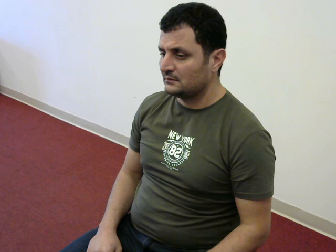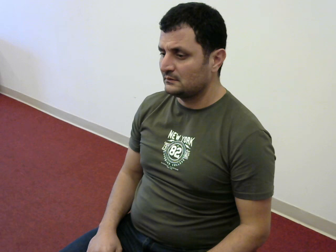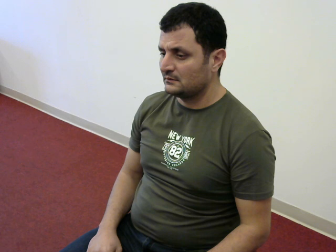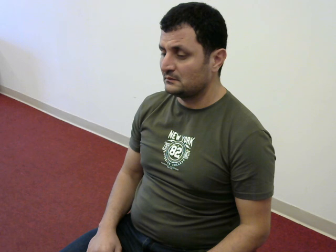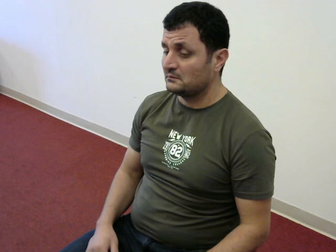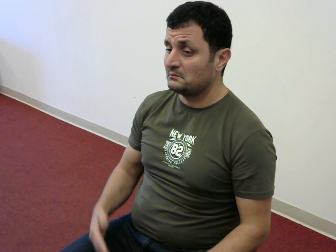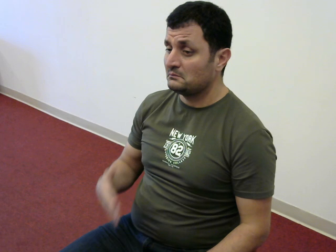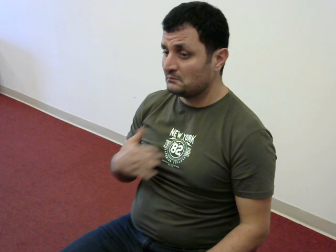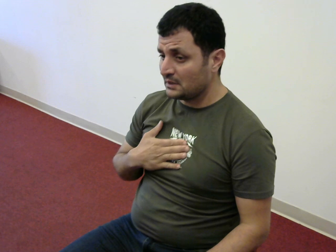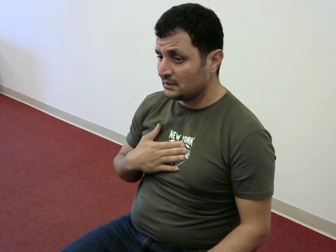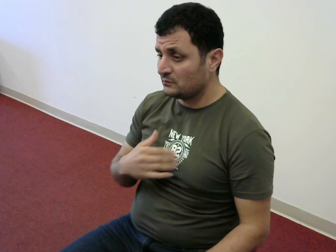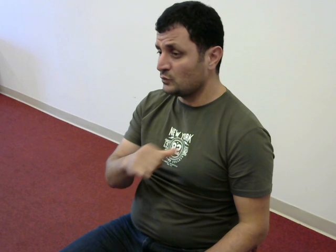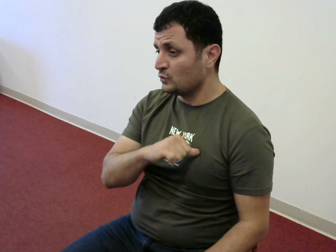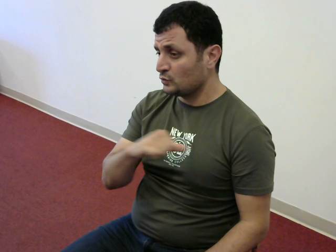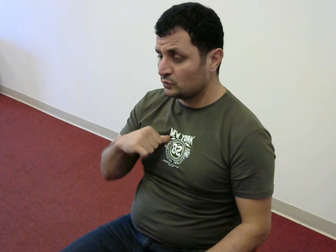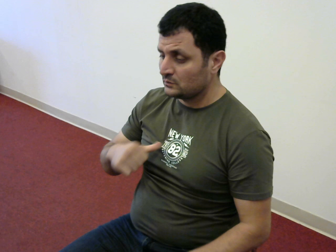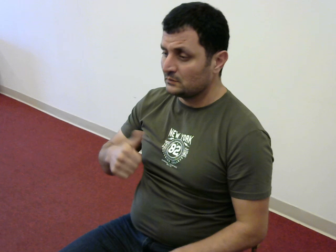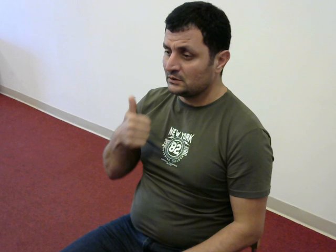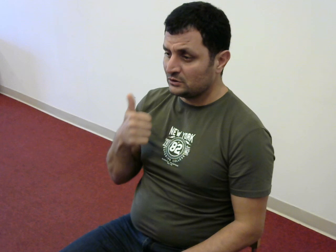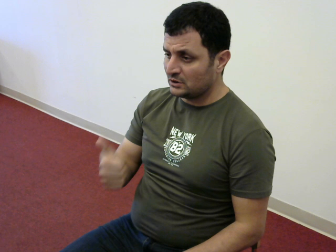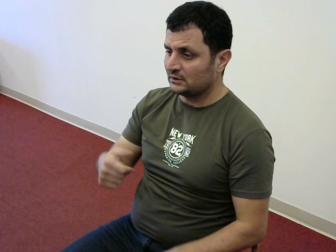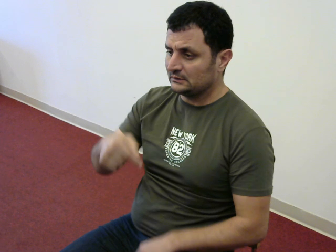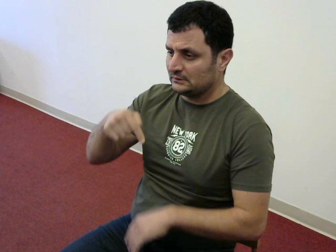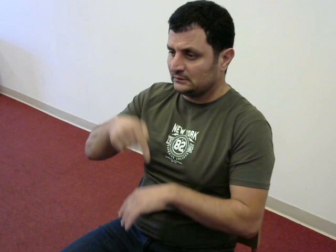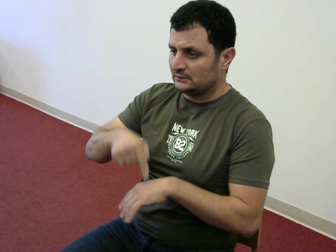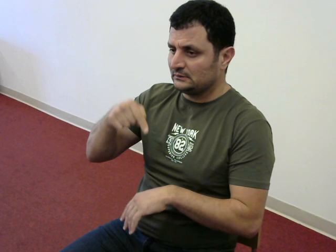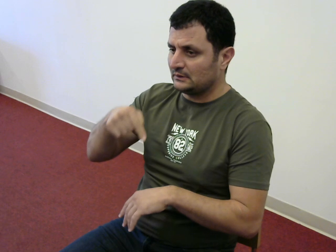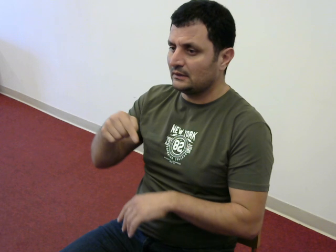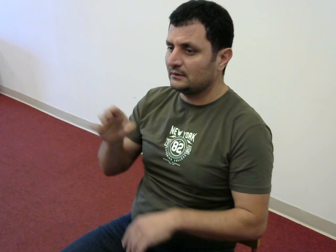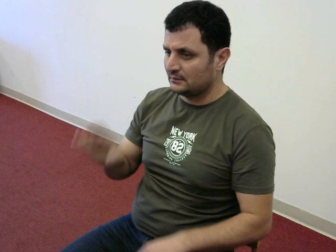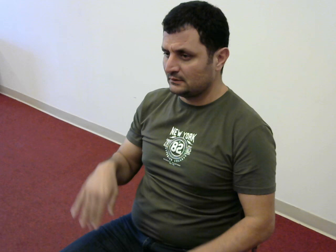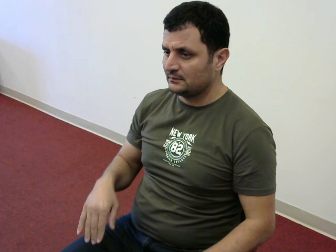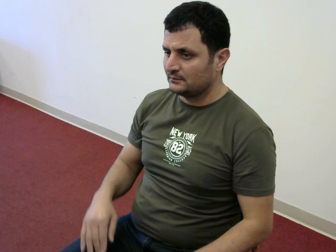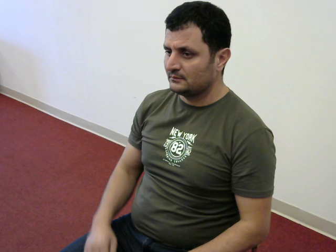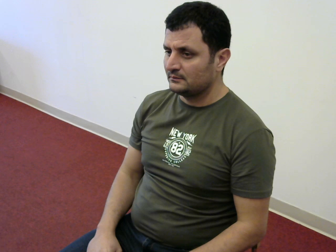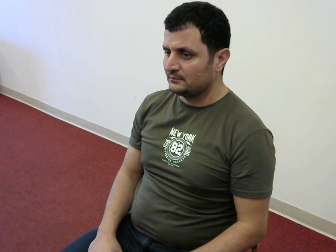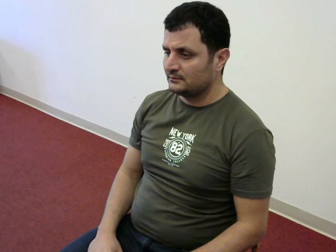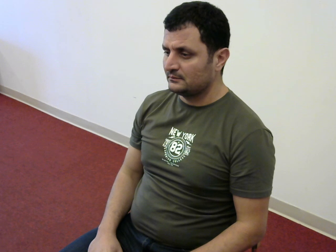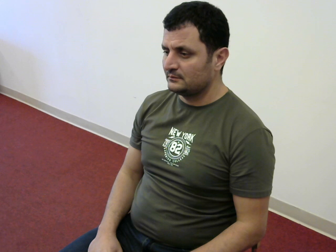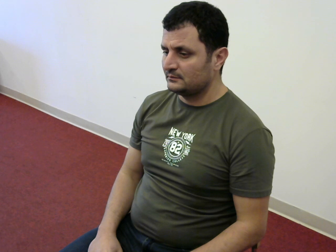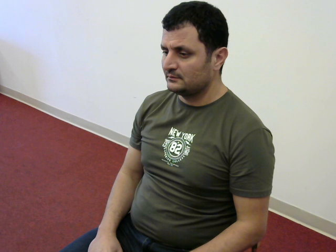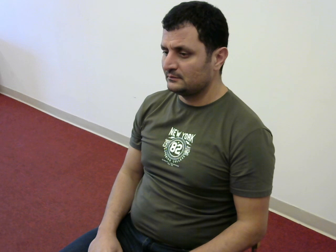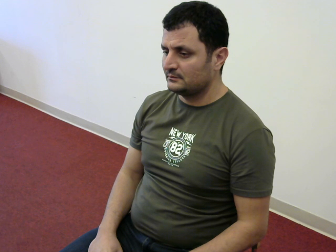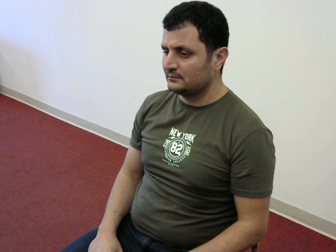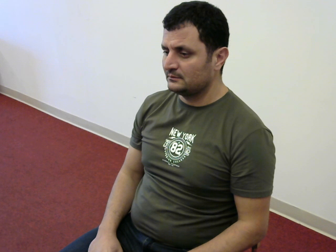Mən özümü yaxşı hiss edirəm